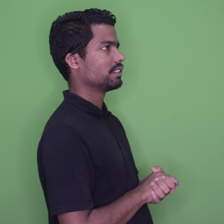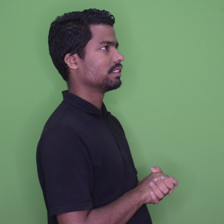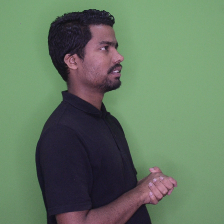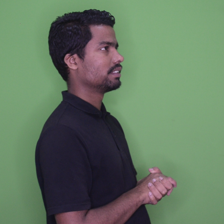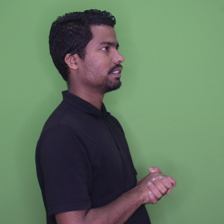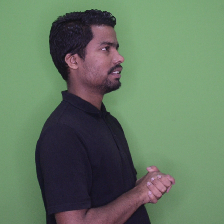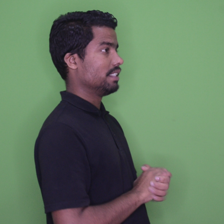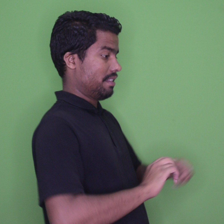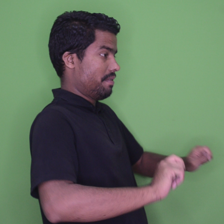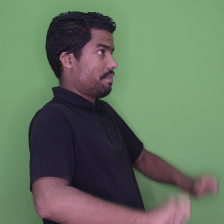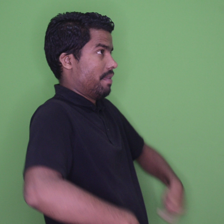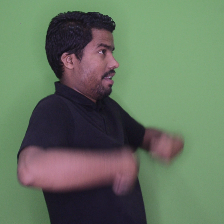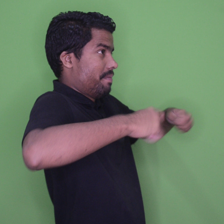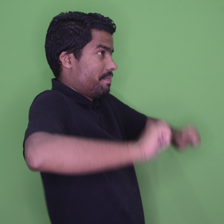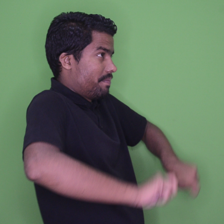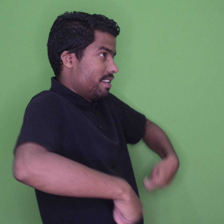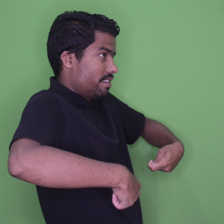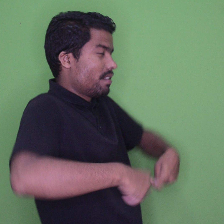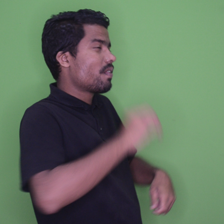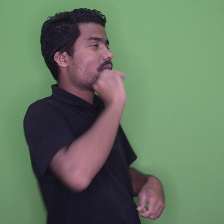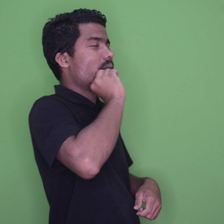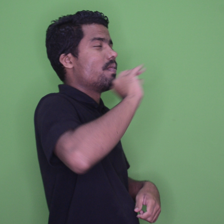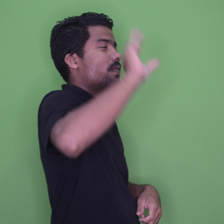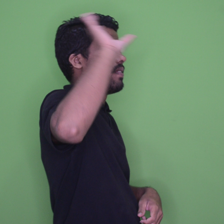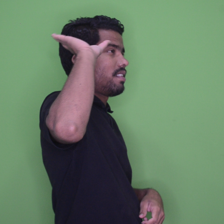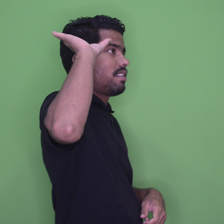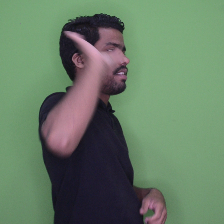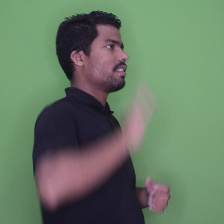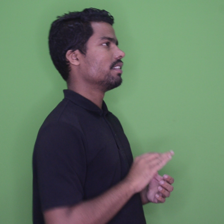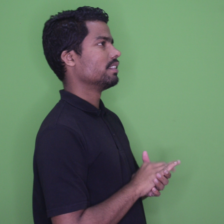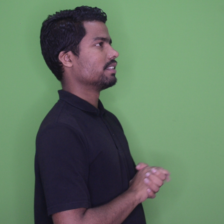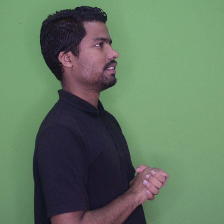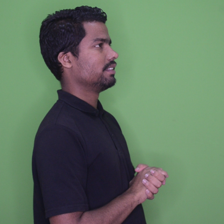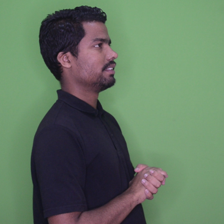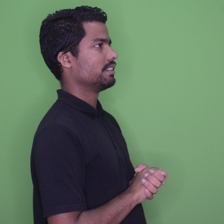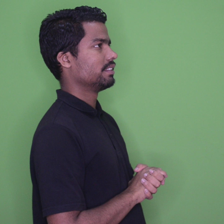pants are old